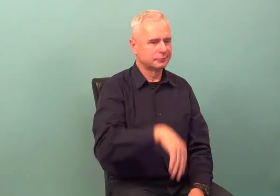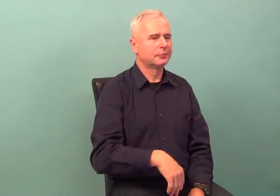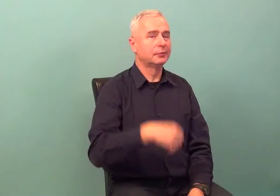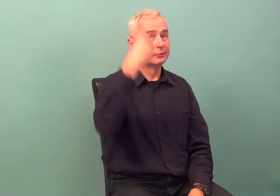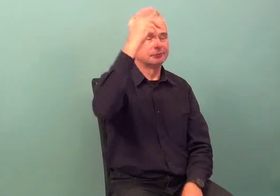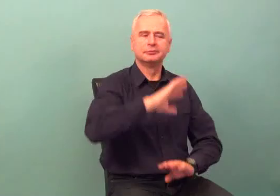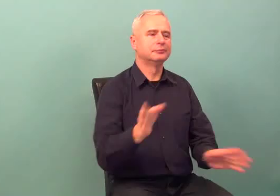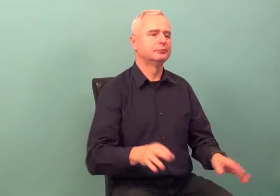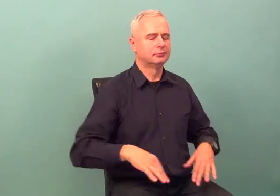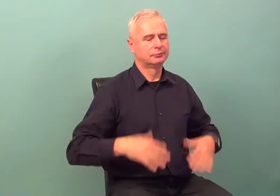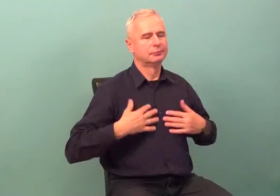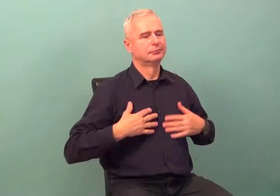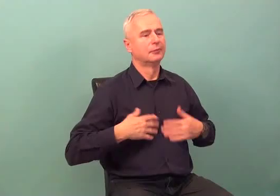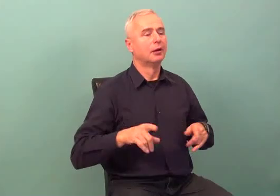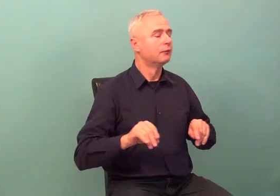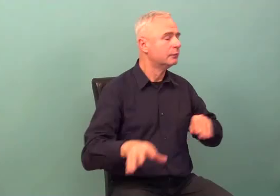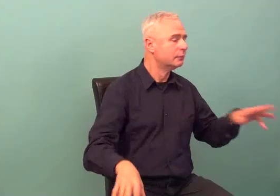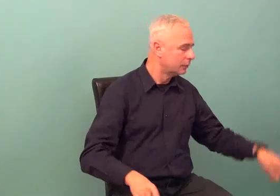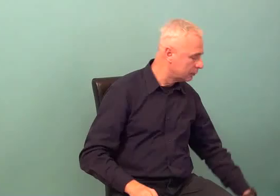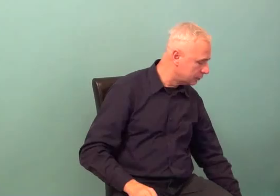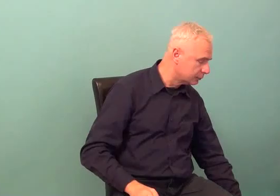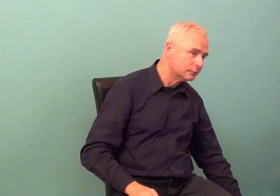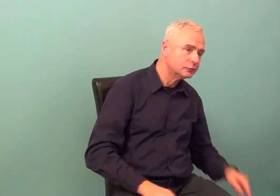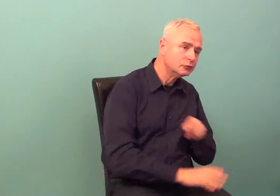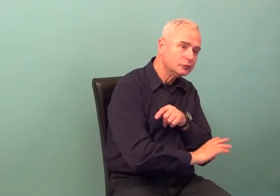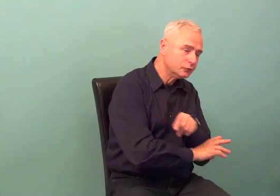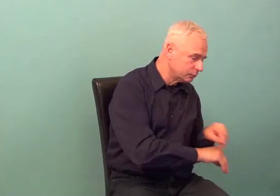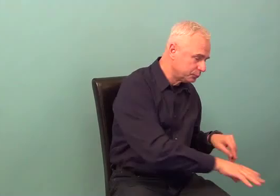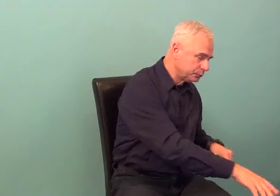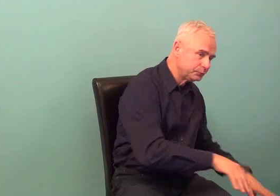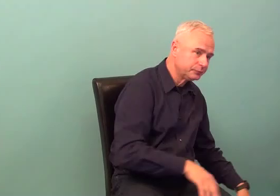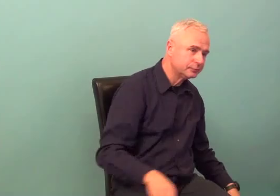Nie wolno brać prysznica, ponieważ on chlapie na drewnianą podłogę i drewniana podłoga może się rozkleić.